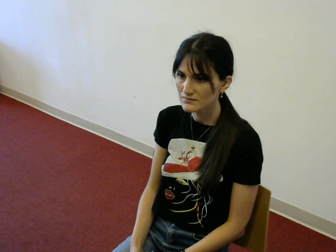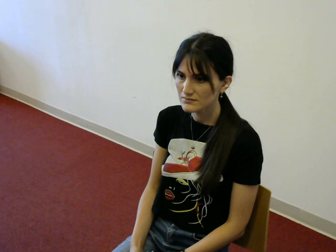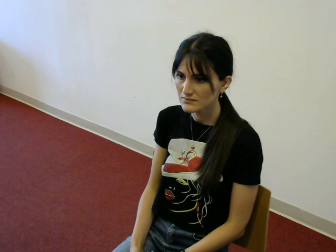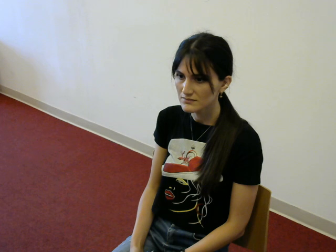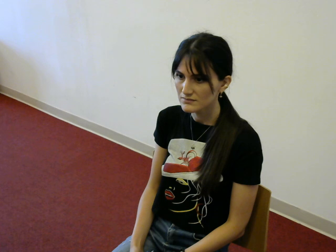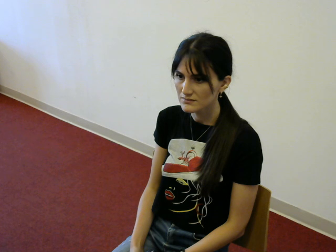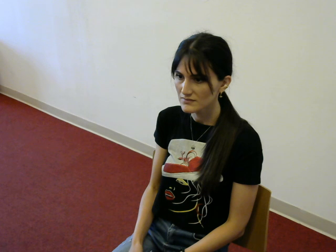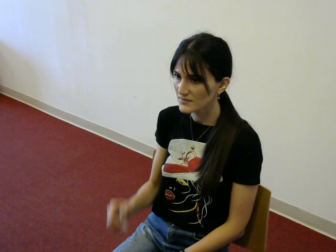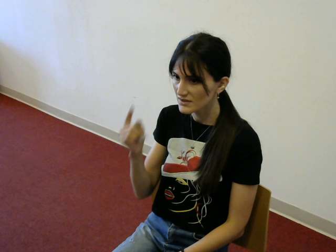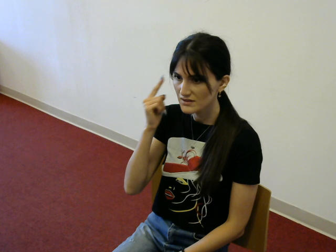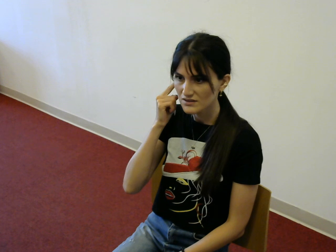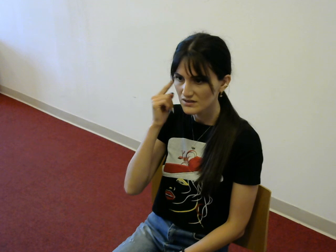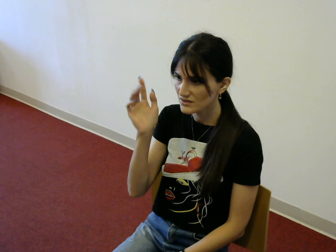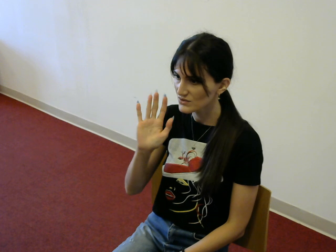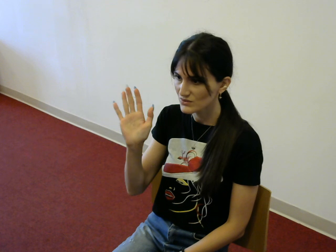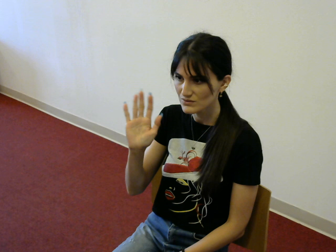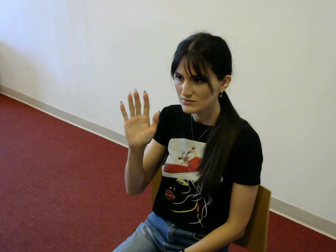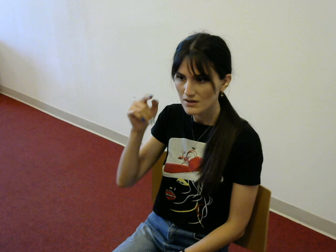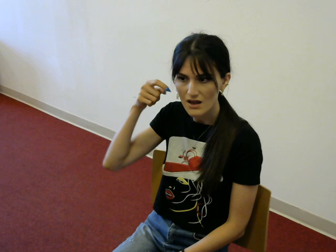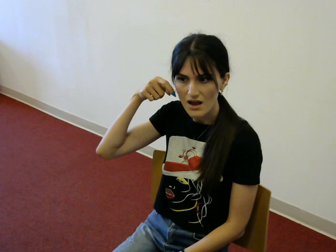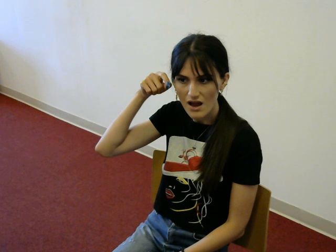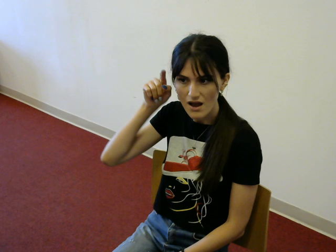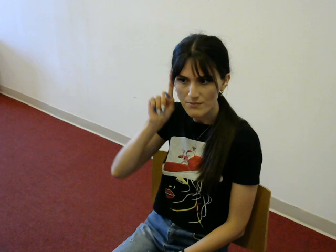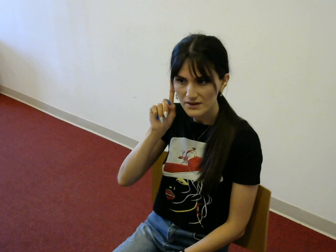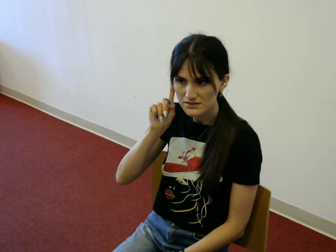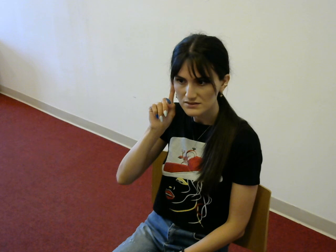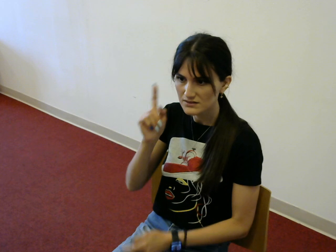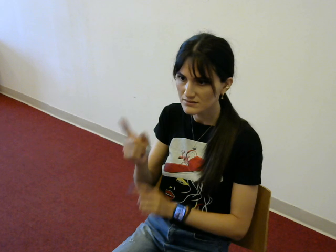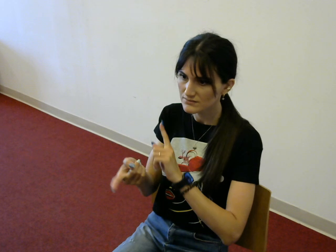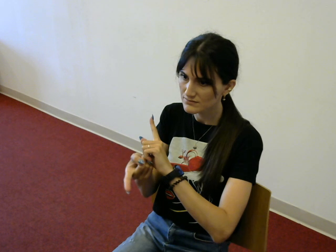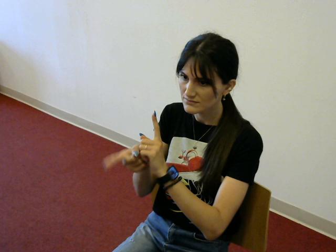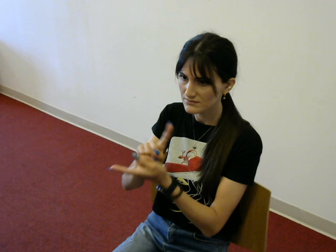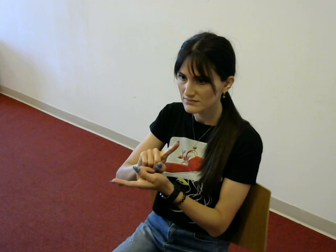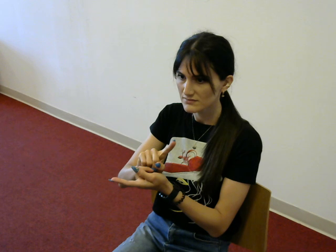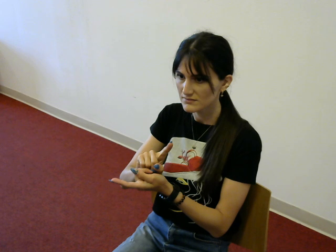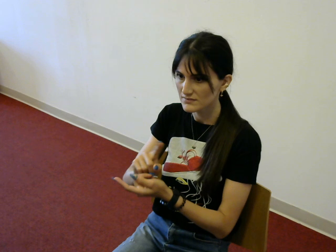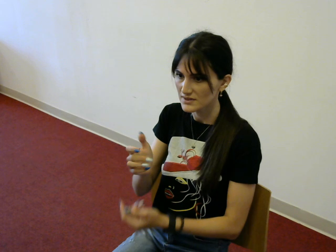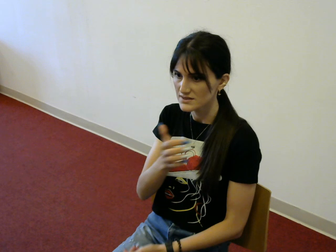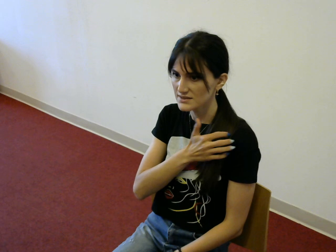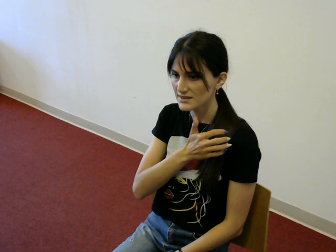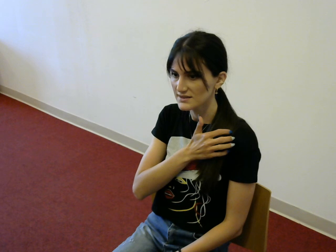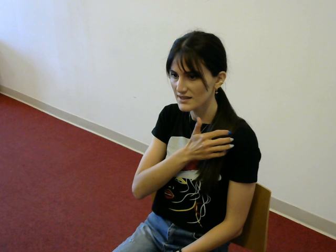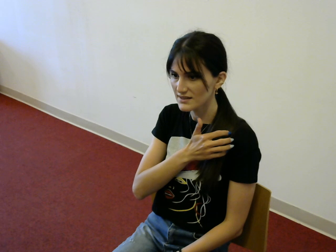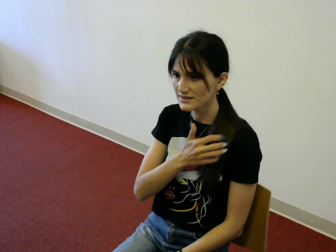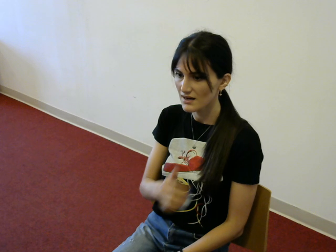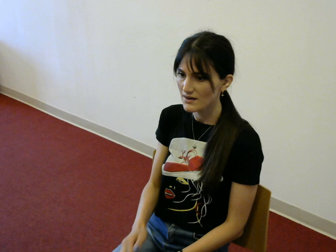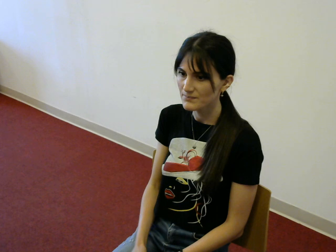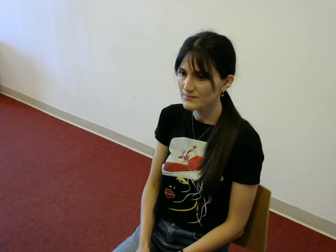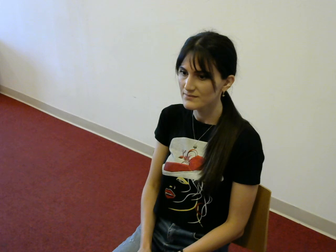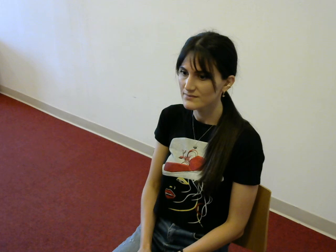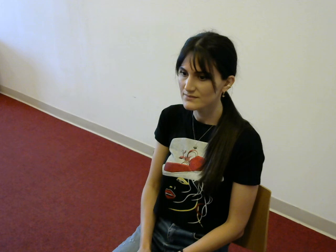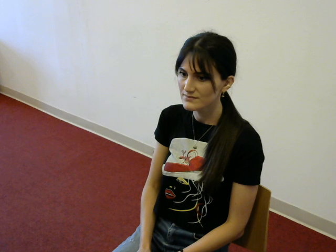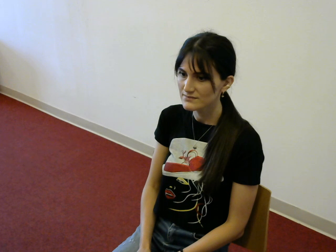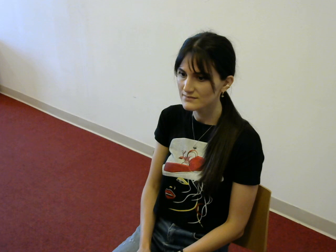Eşitmə aparatını dəyişmək istəyirəm